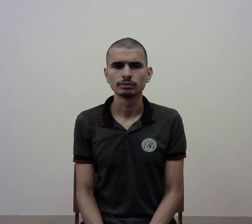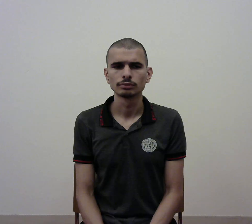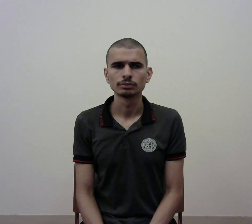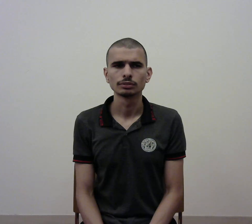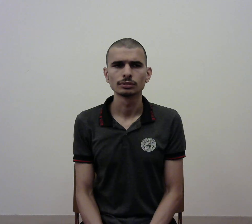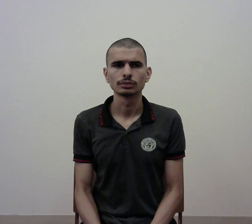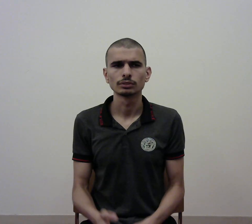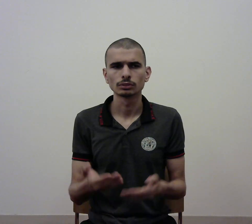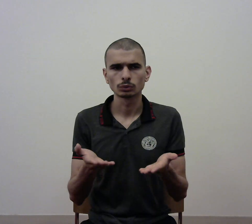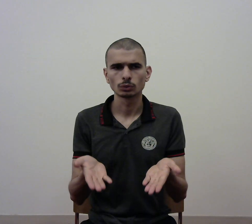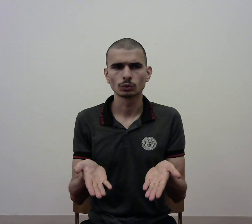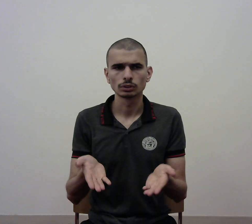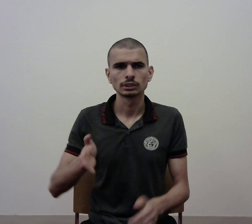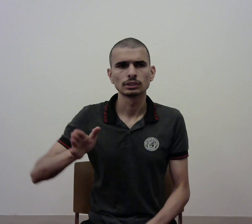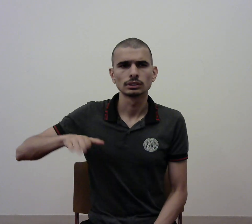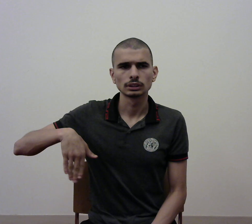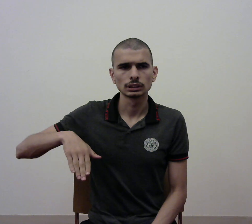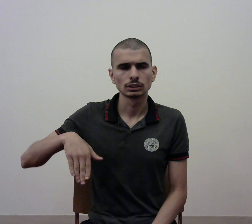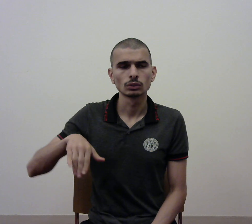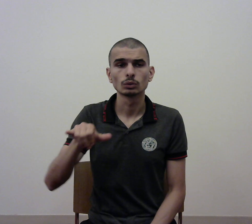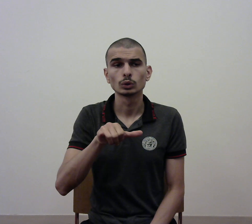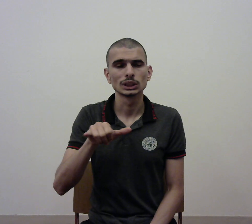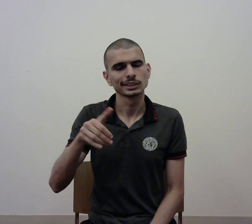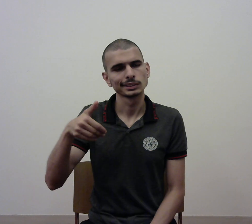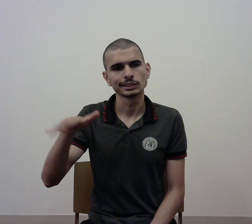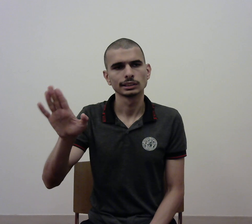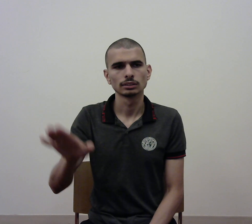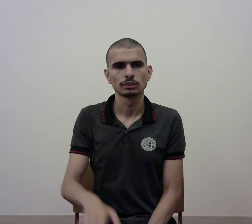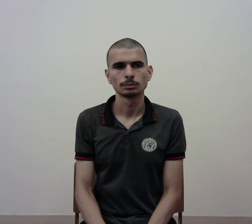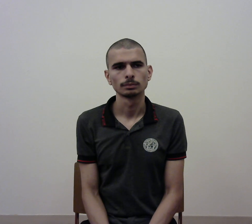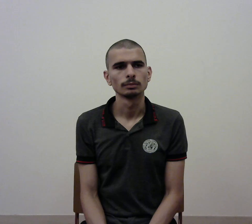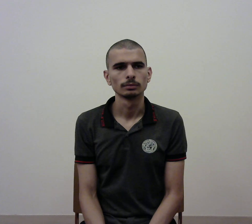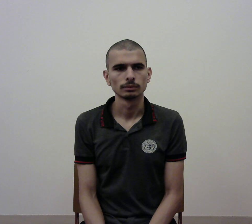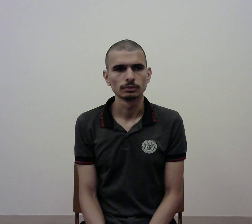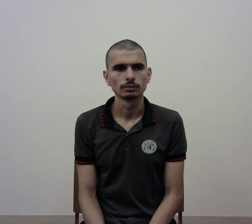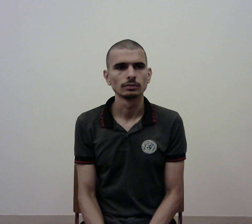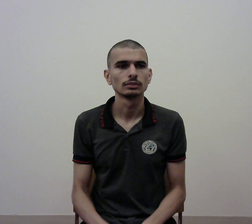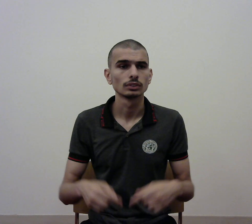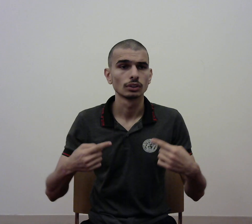Burdan sonra hara getməliyəm?